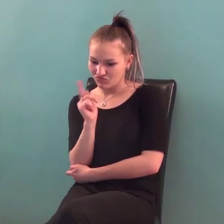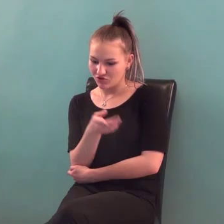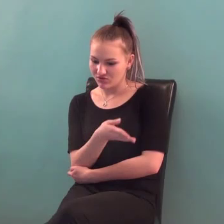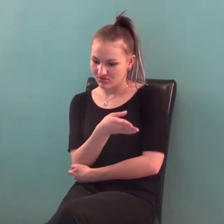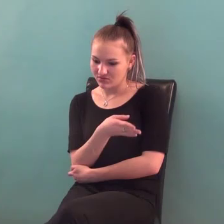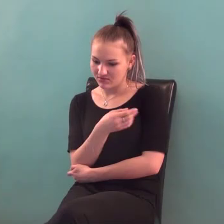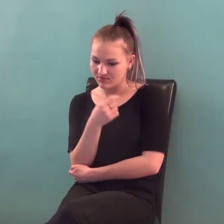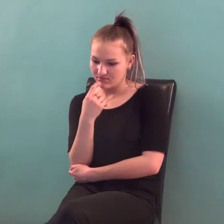Nie wolno piłować.